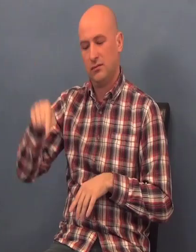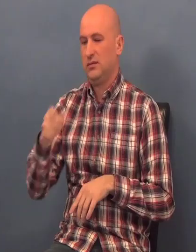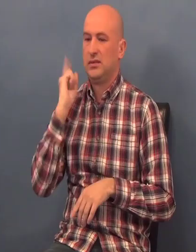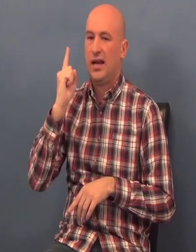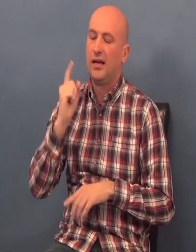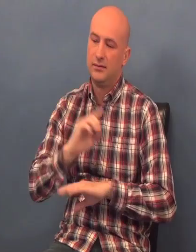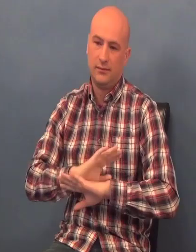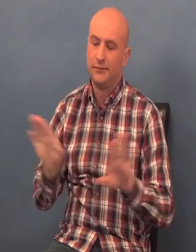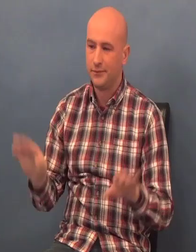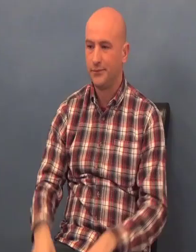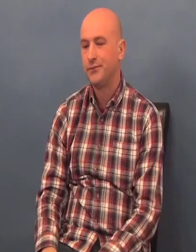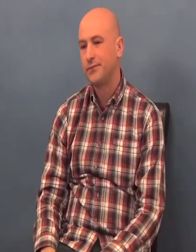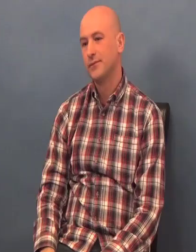Tutaj jest bezwzględny zakaz.